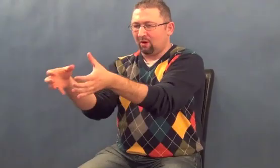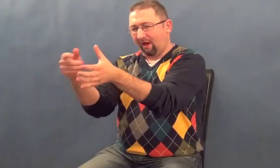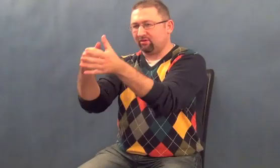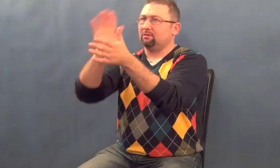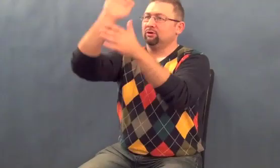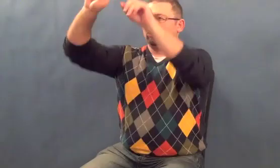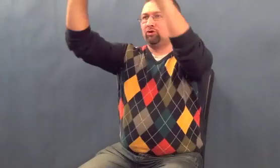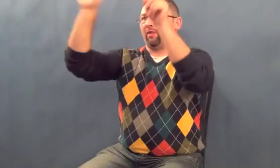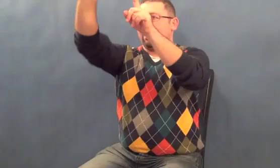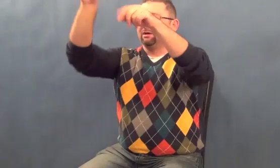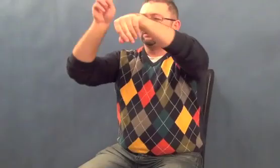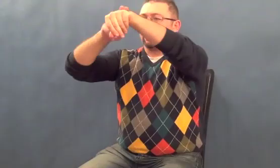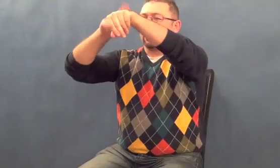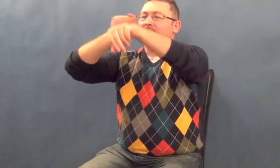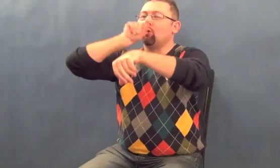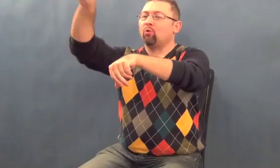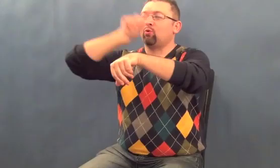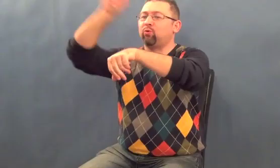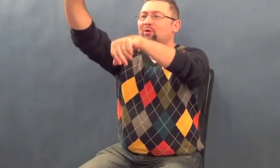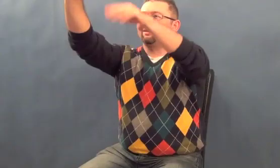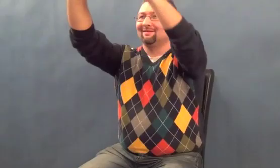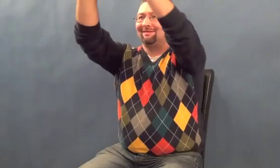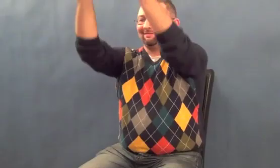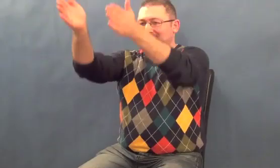A nad stołem wisi zegar z kukułką.